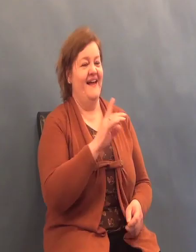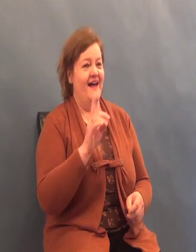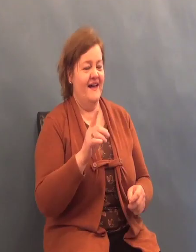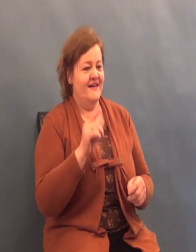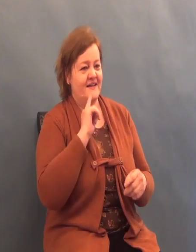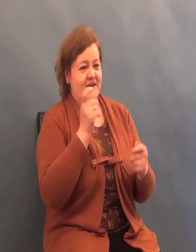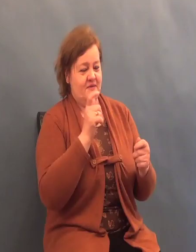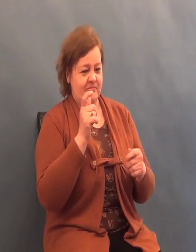Tamten mężczyzna pracuje dalej.